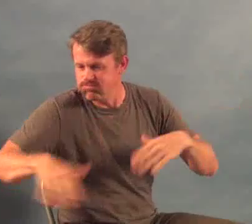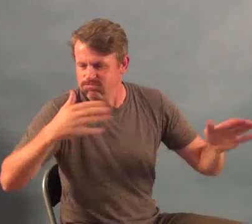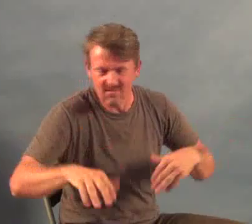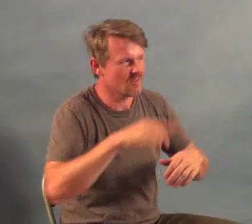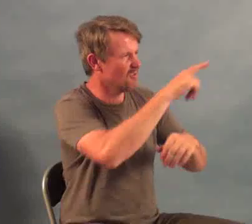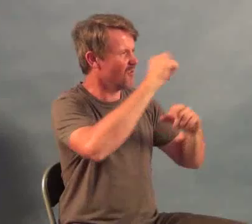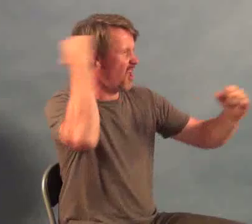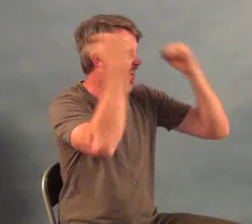Walili do jego drzwi.